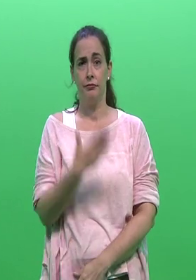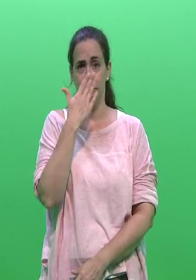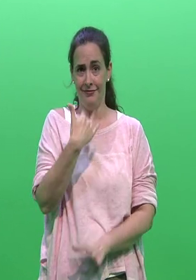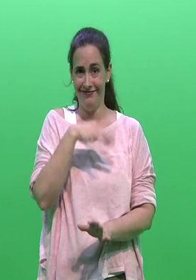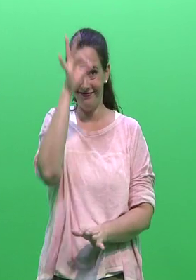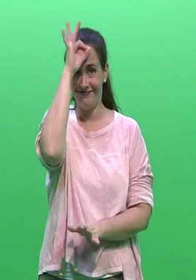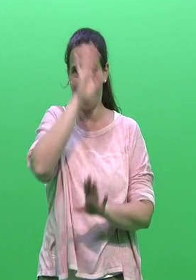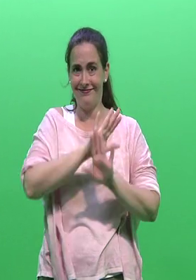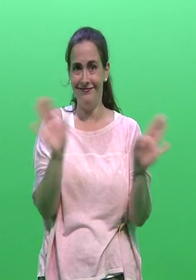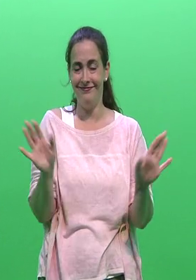Sincerament no en tinc ni idea.